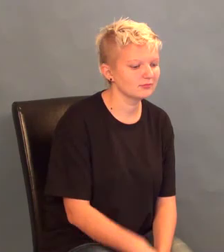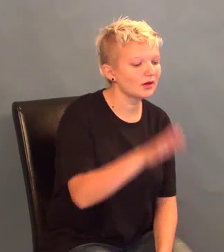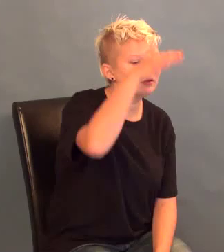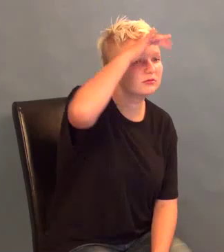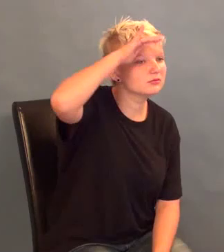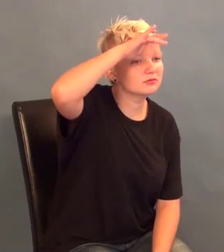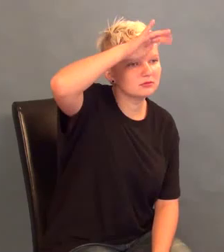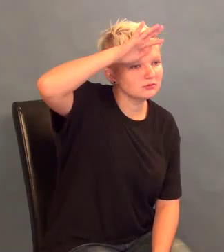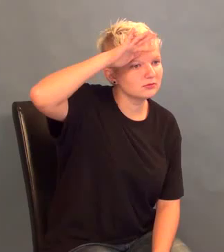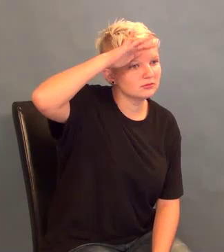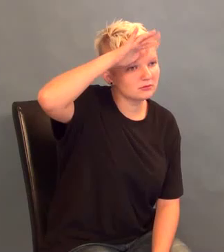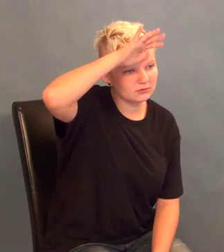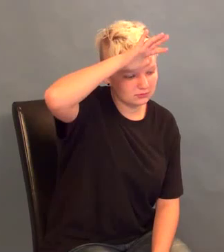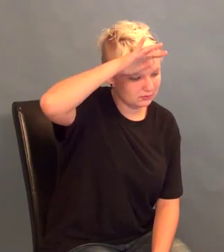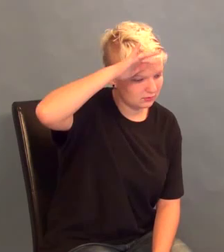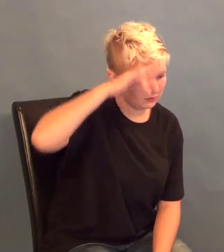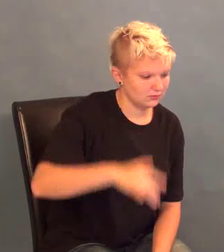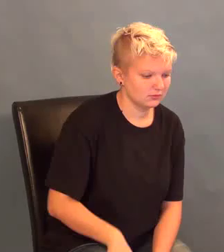Jaki numer?